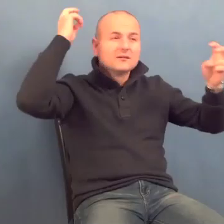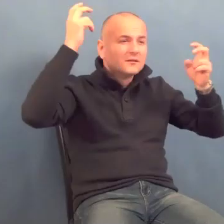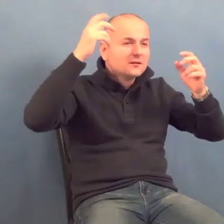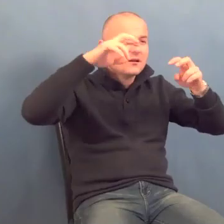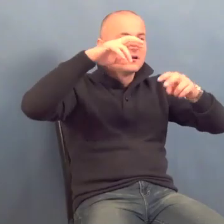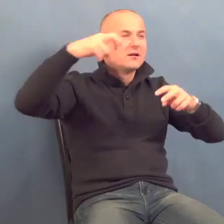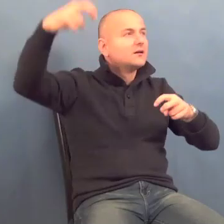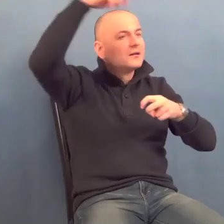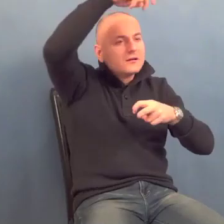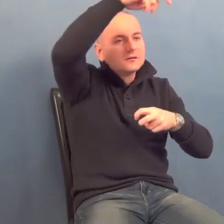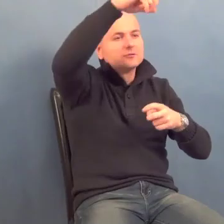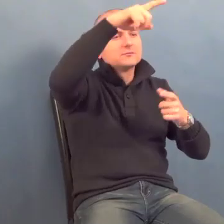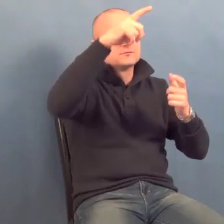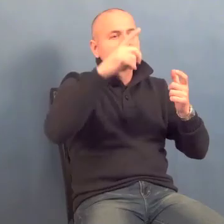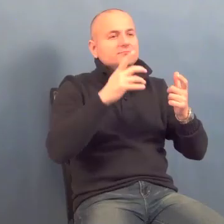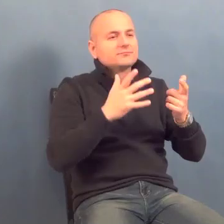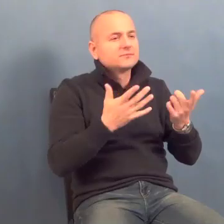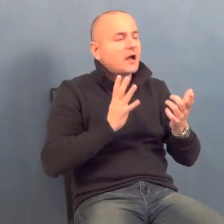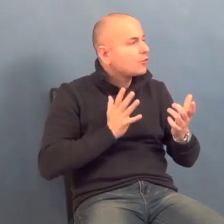Tam są rusztowania, po których się chodzi.